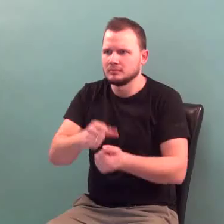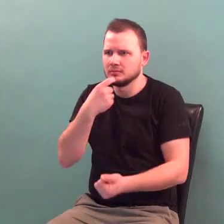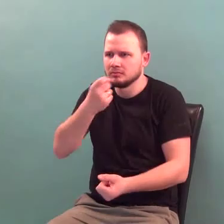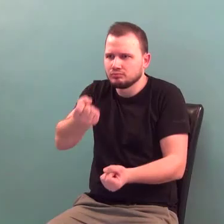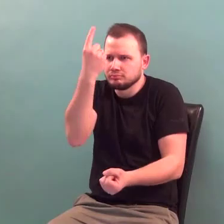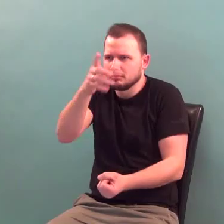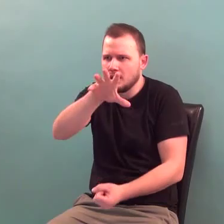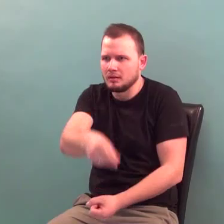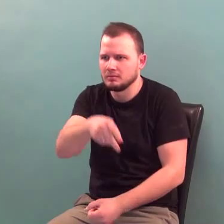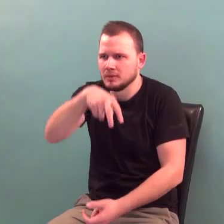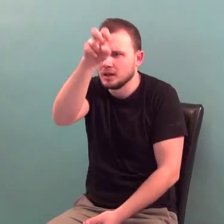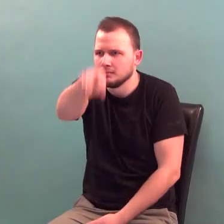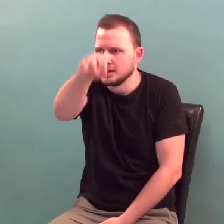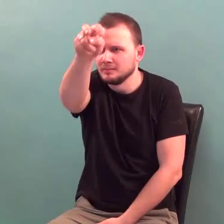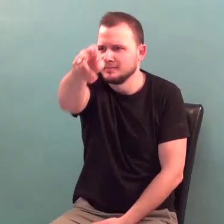Zastanawia się co to za dziwny stwór skacze.